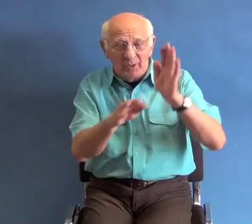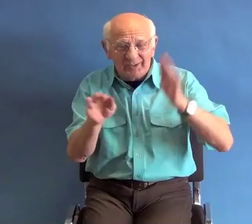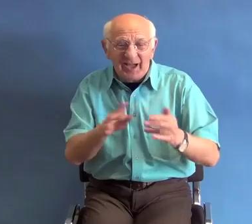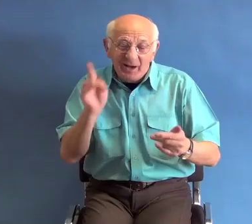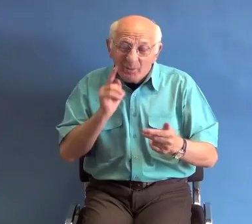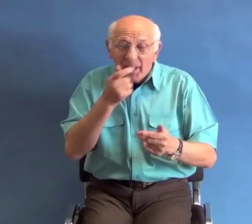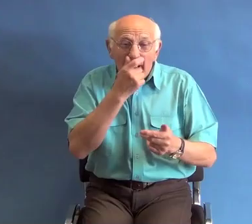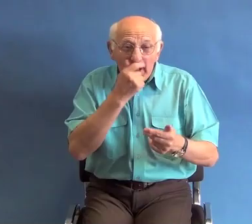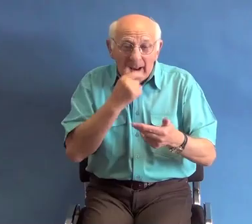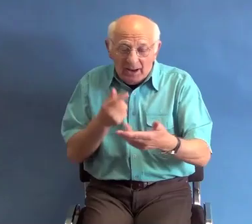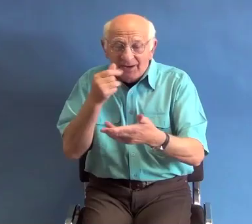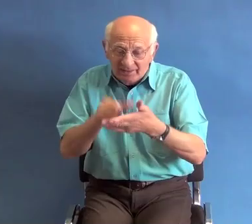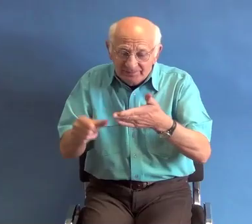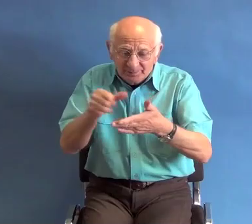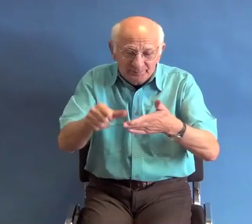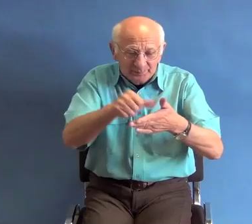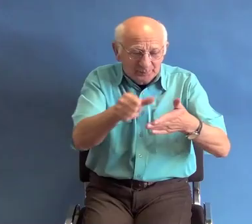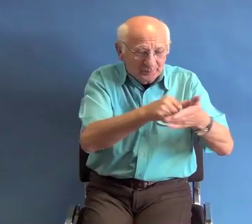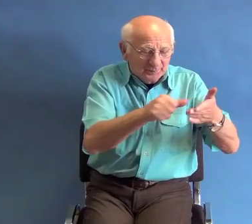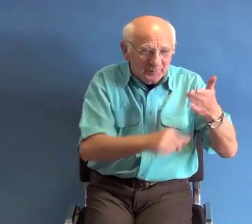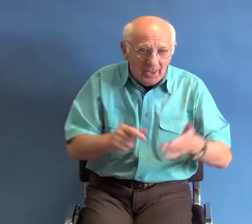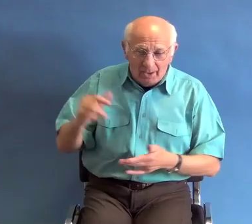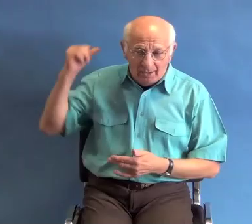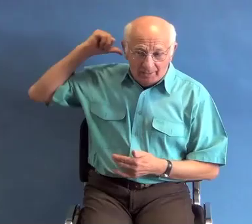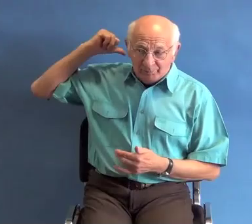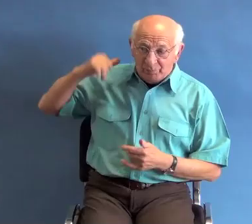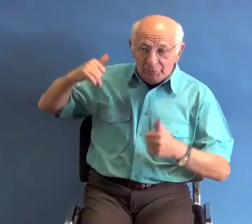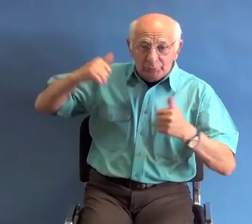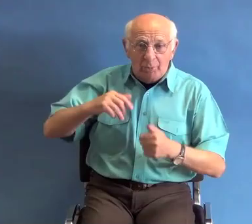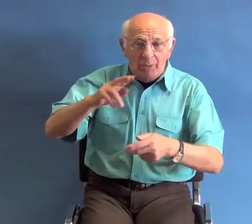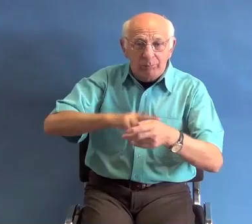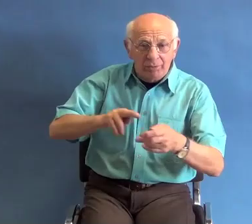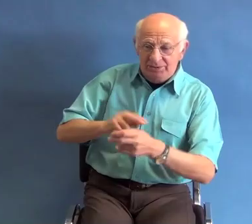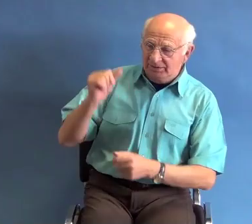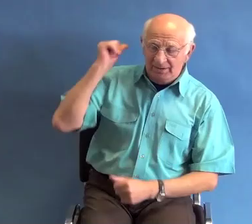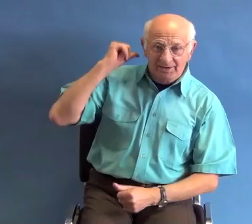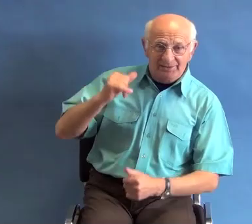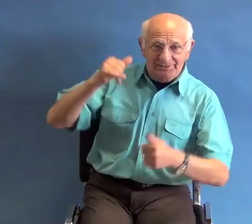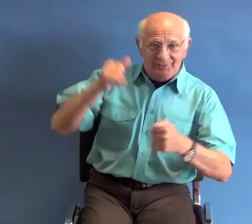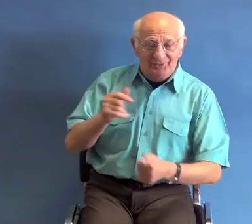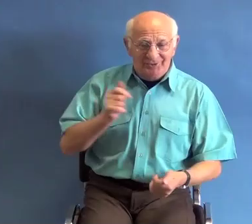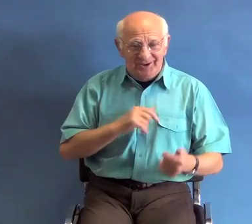Chaplin rozmazywał sobie gips przed sobą, a za nim stanął policjant.